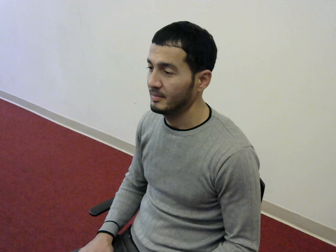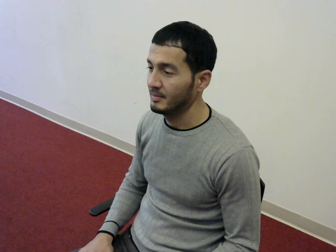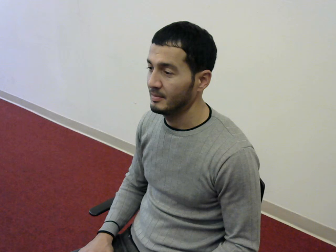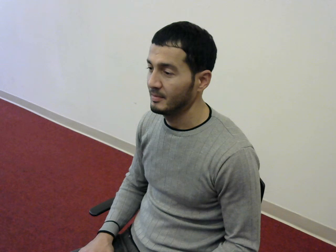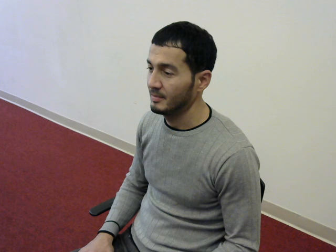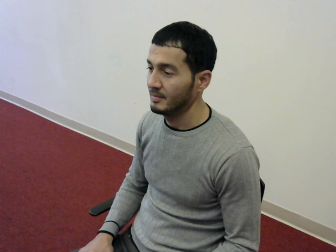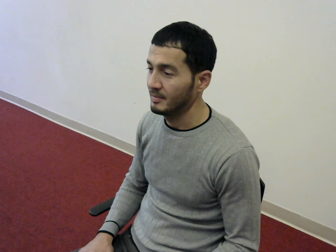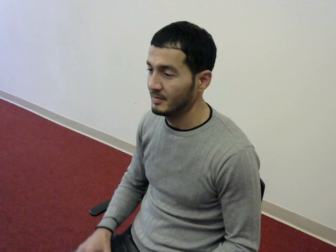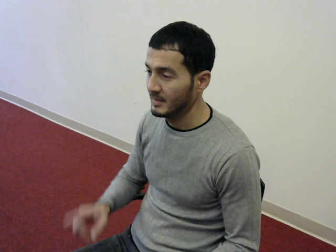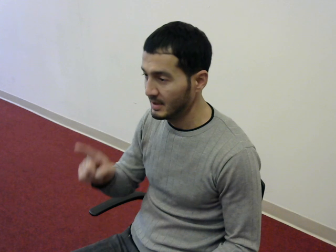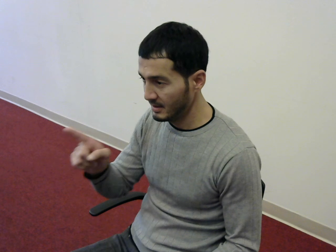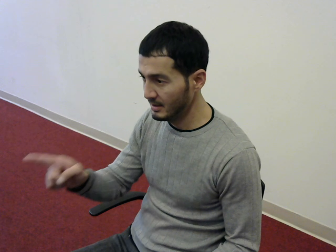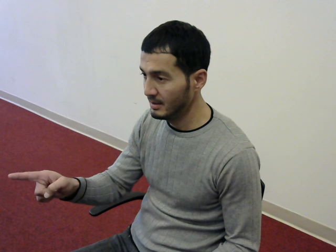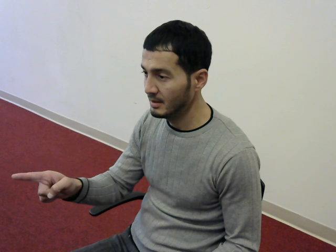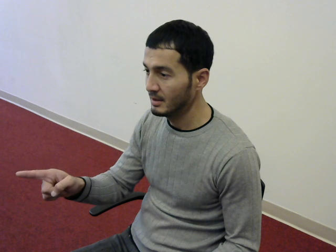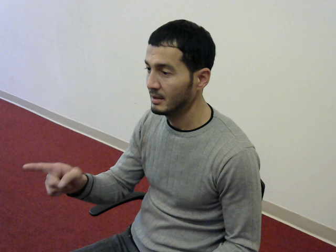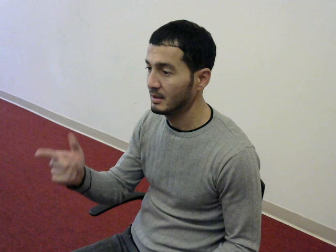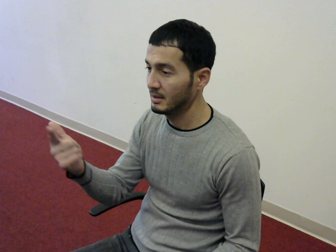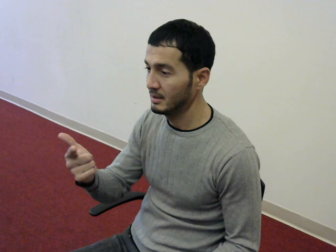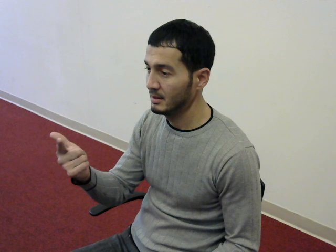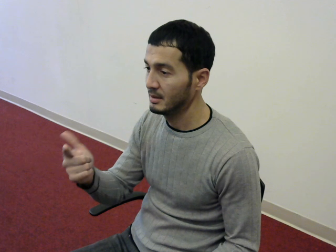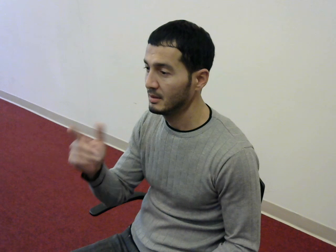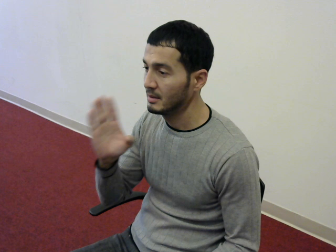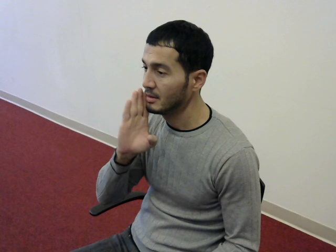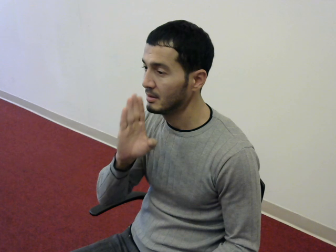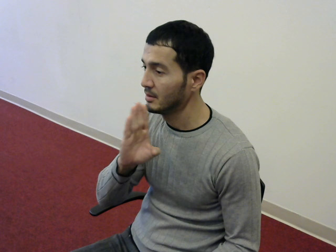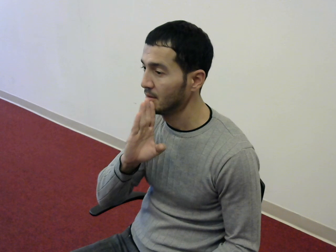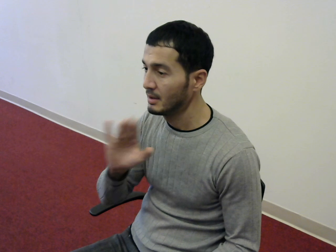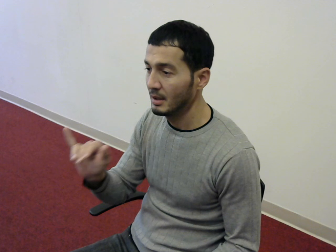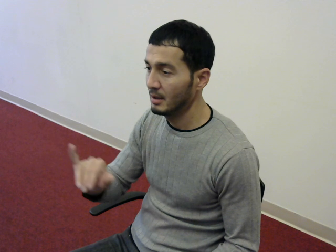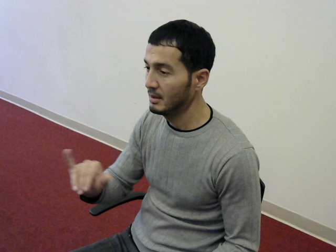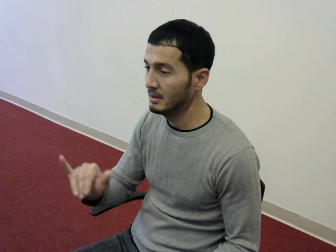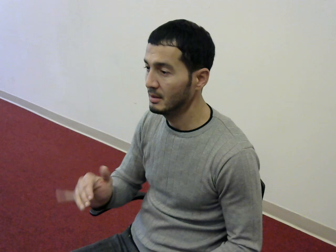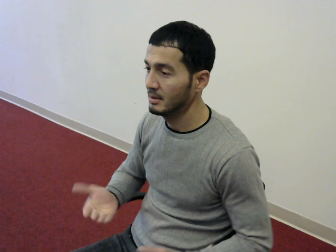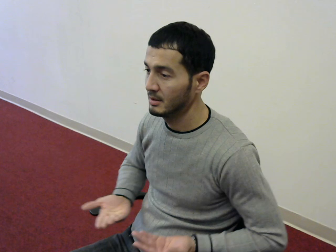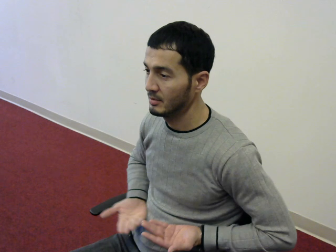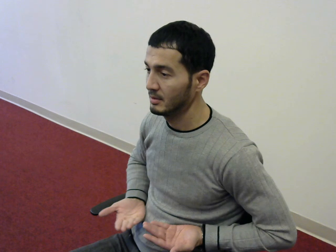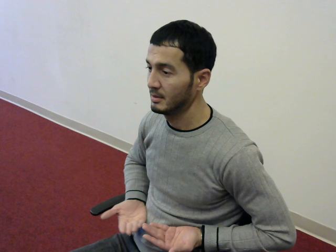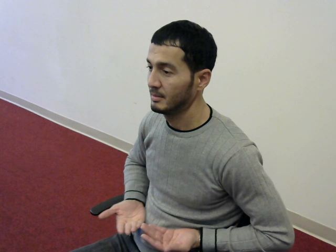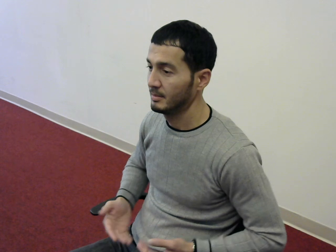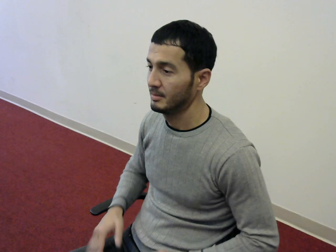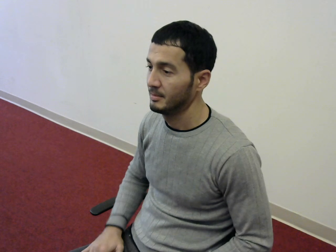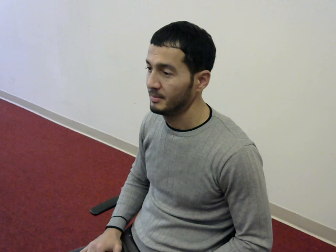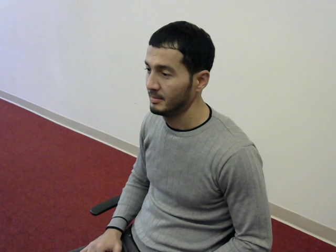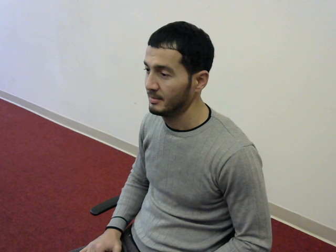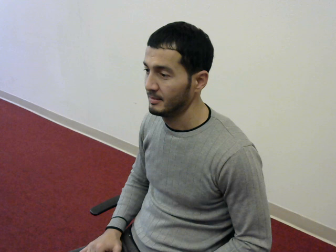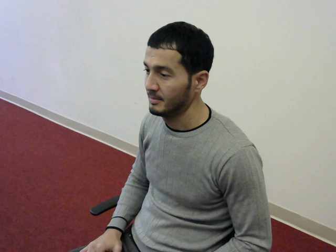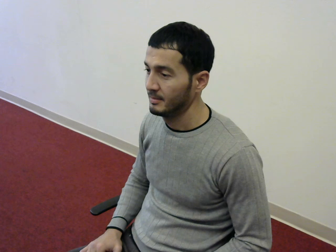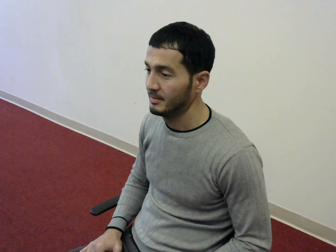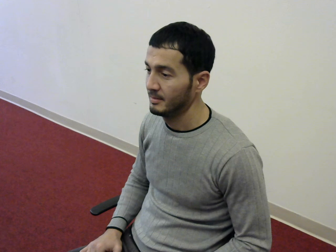Sənin qayınanan harda yaşayır?